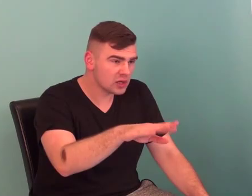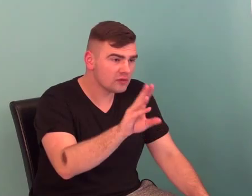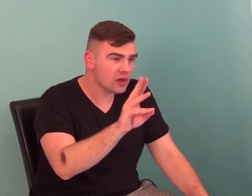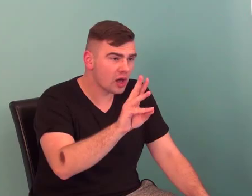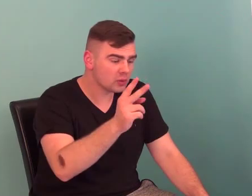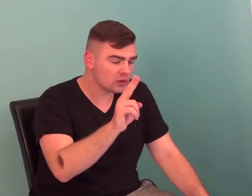Wtorek, drugiego.